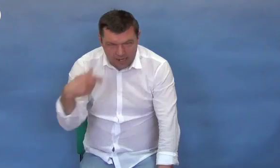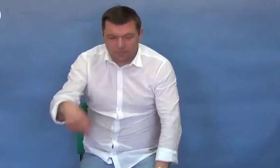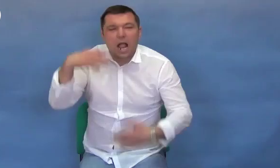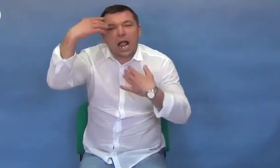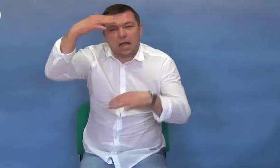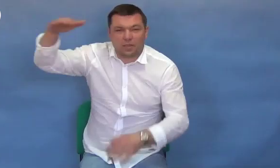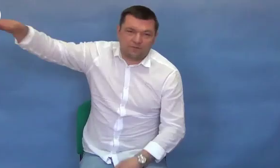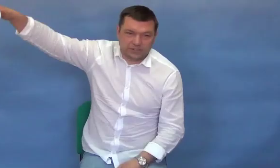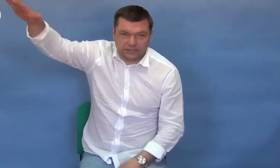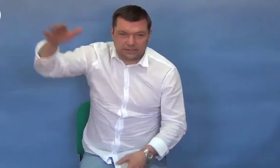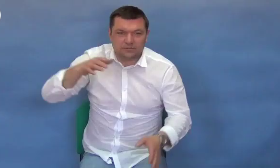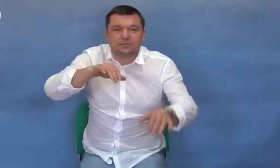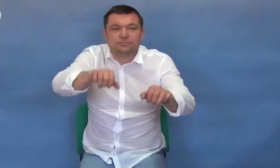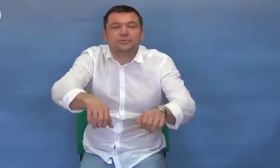W Katowicach są drezyny.